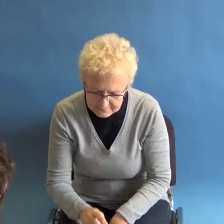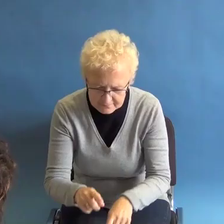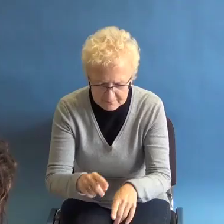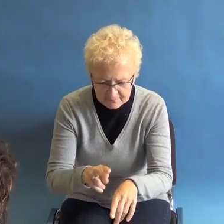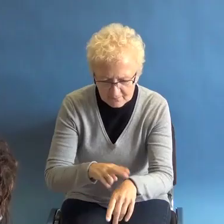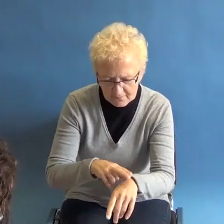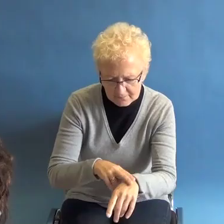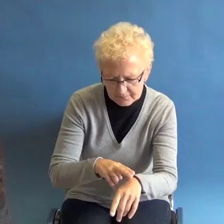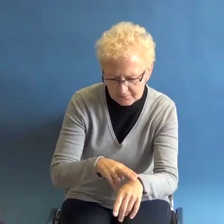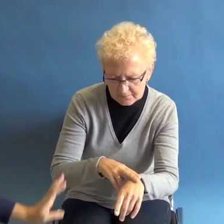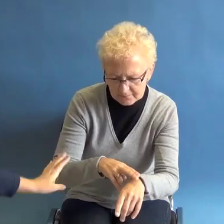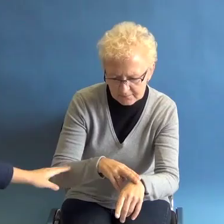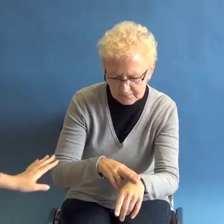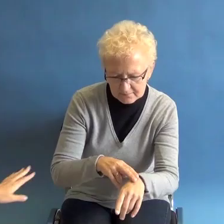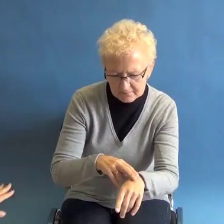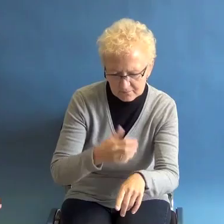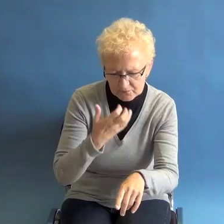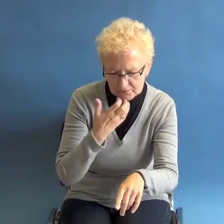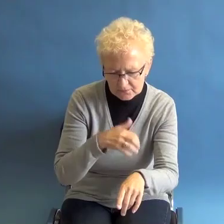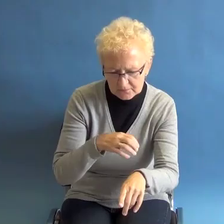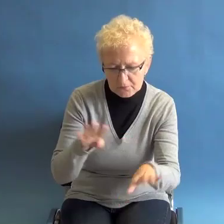Wczesna godzina.